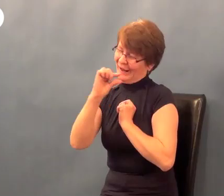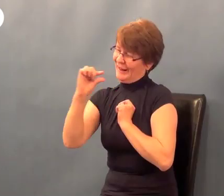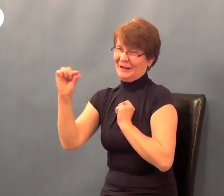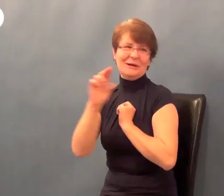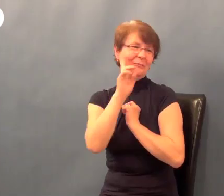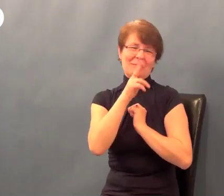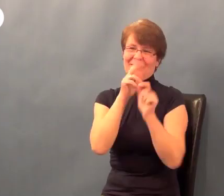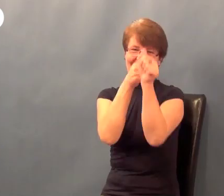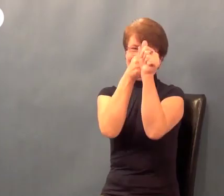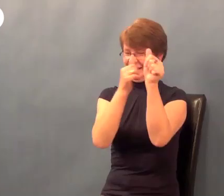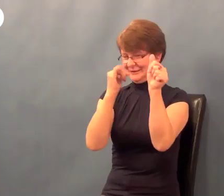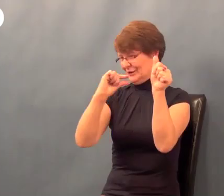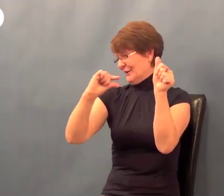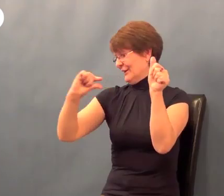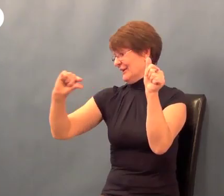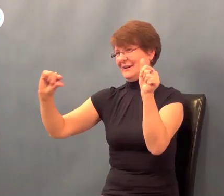Stoi mama, a obok niej dużo malusieńkich żabek.